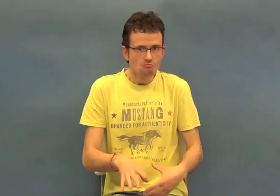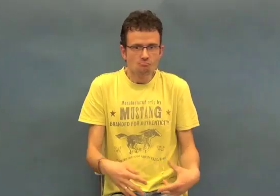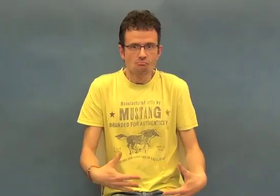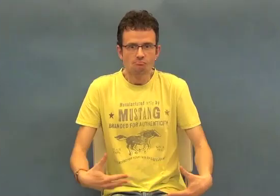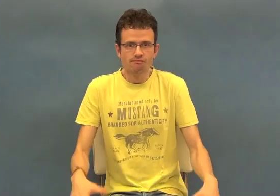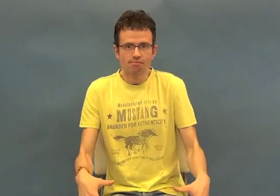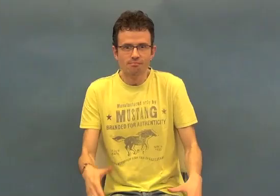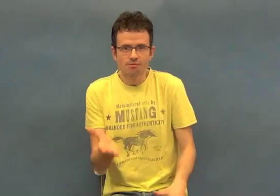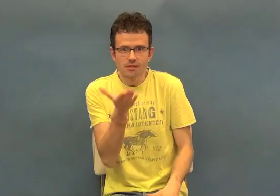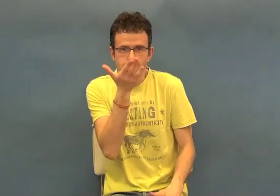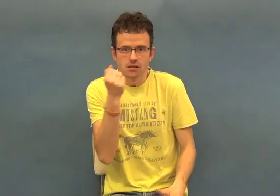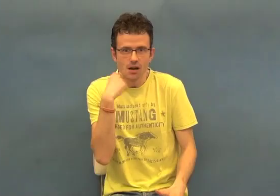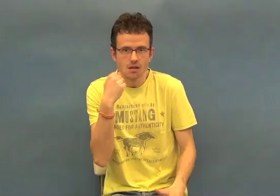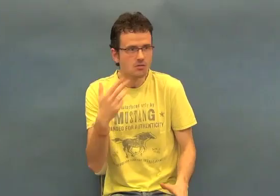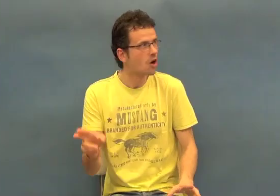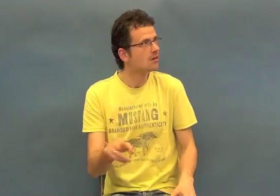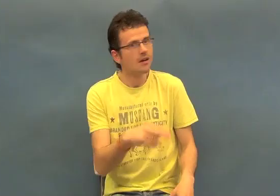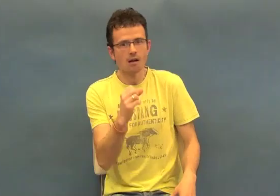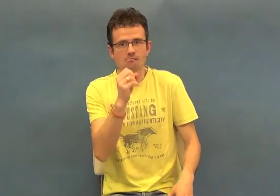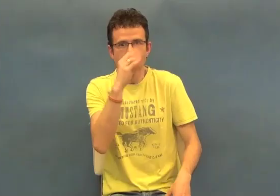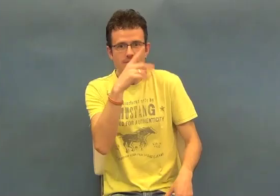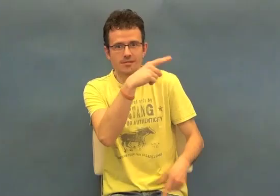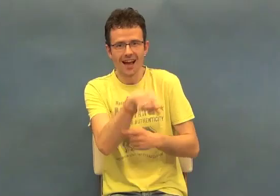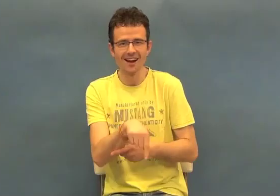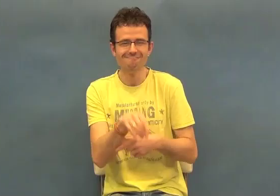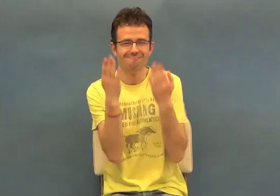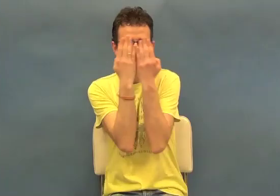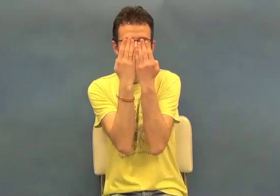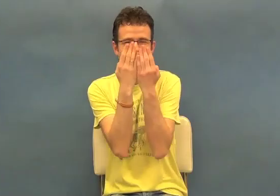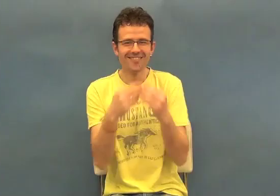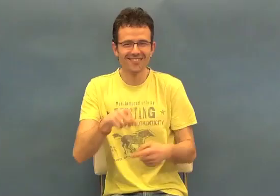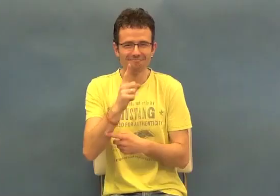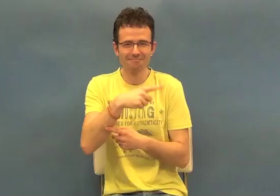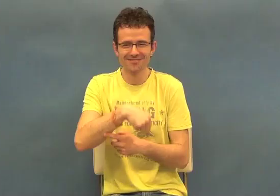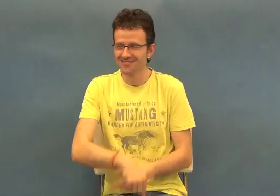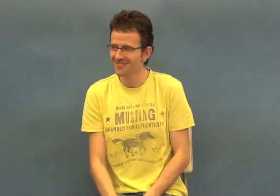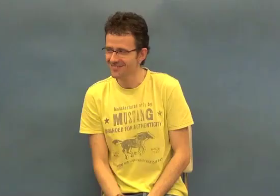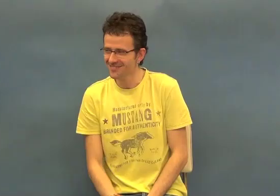Zdenerwowała się, spojrzała na bok i okazało się, że wskazówki zmieniły godzinę i kukułka jest zamknięta.